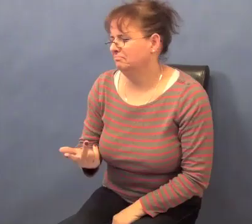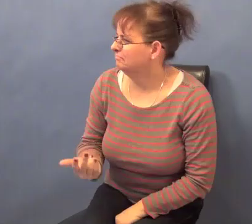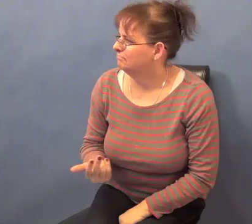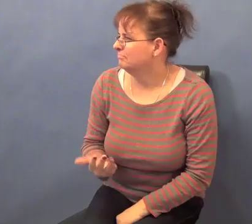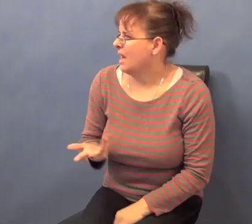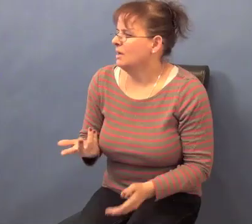Dziwne.